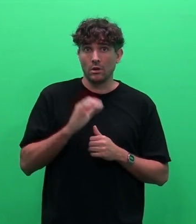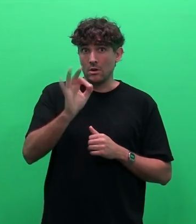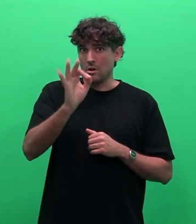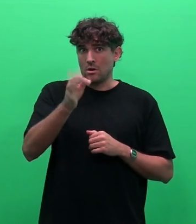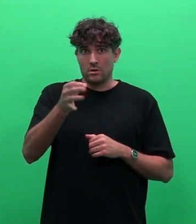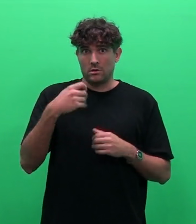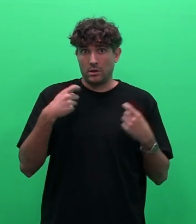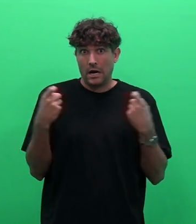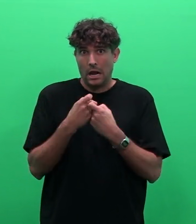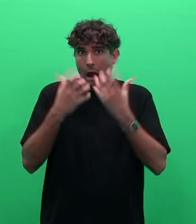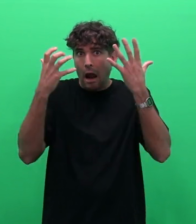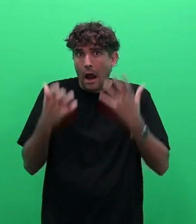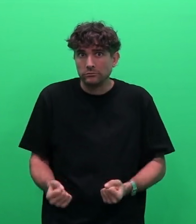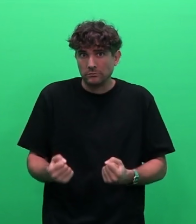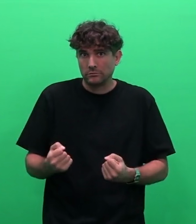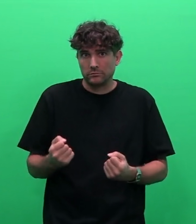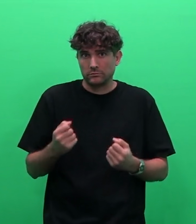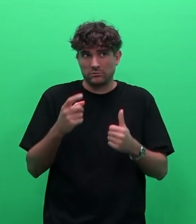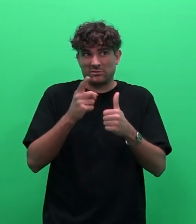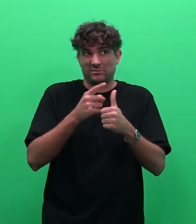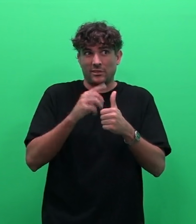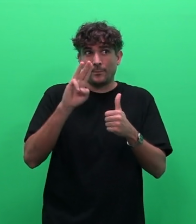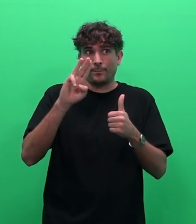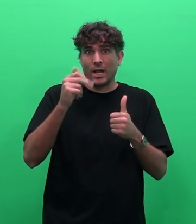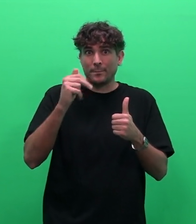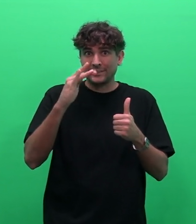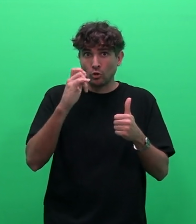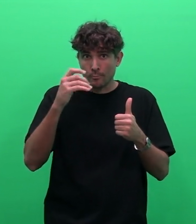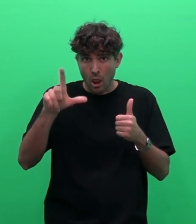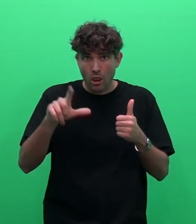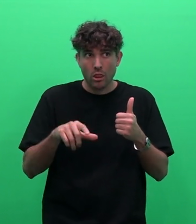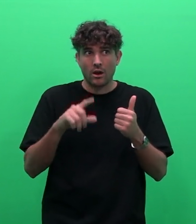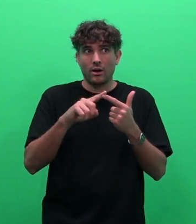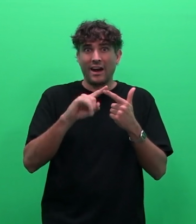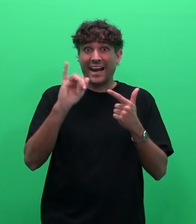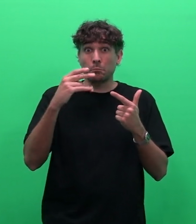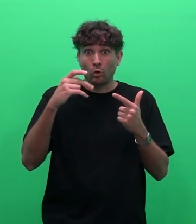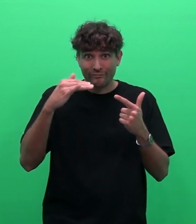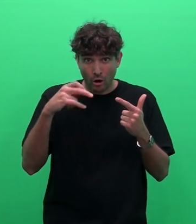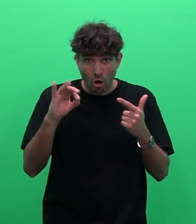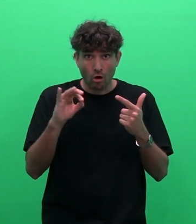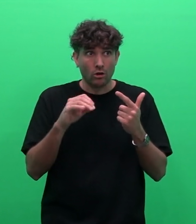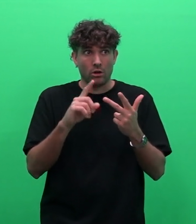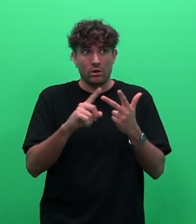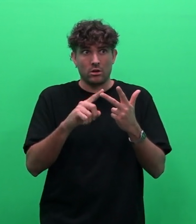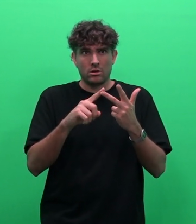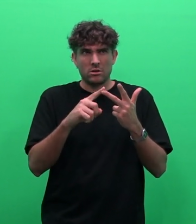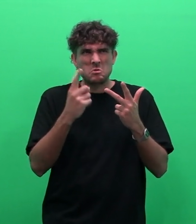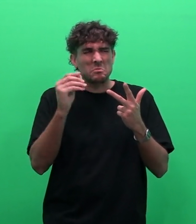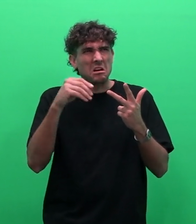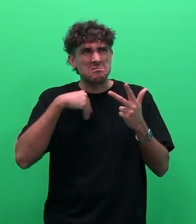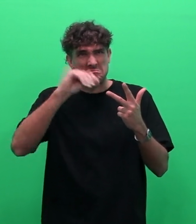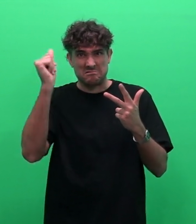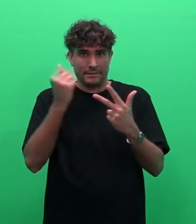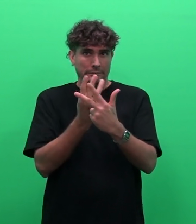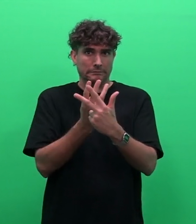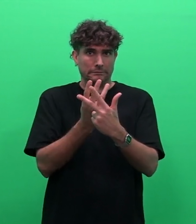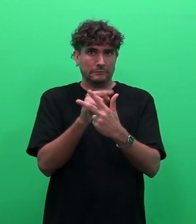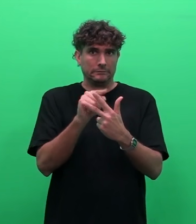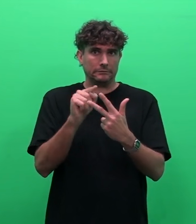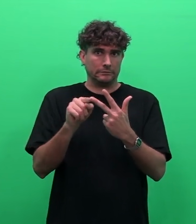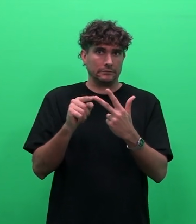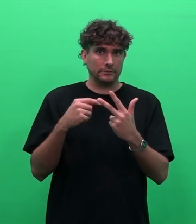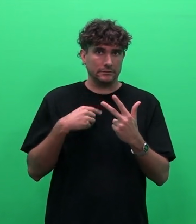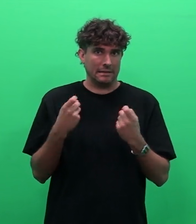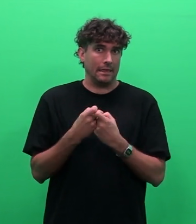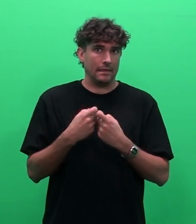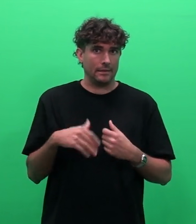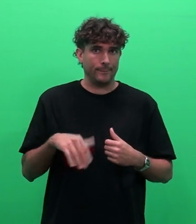Sí, sí, tinc moltíssimes al·lèrgies: al paracetamol, a l'ibuprofeno, i a un altre que no recordo, en total són tres.